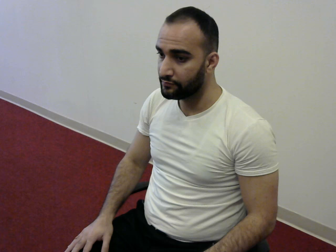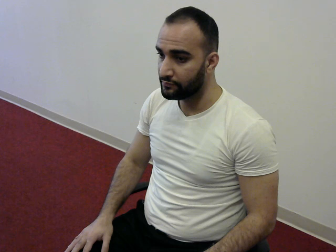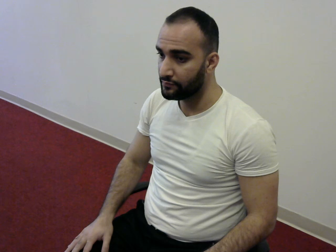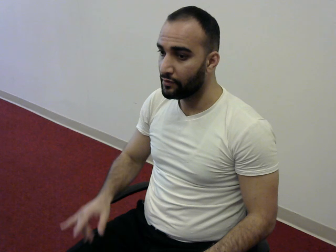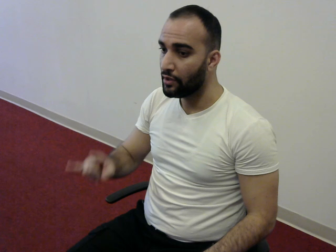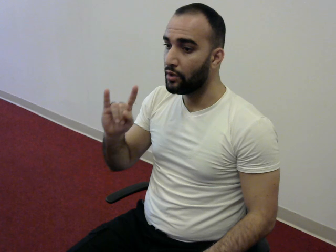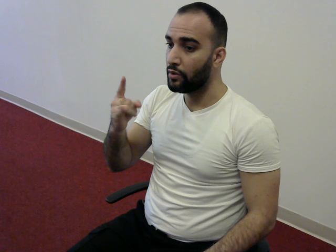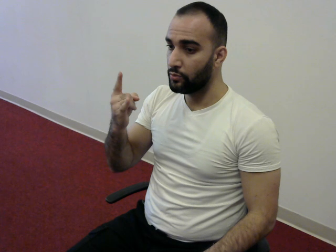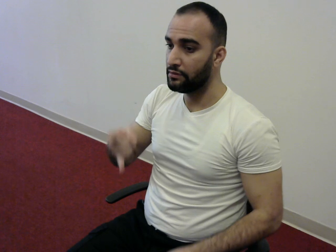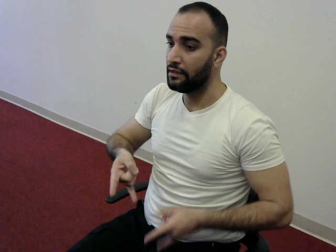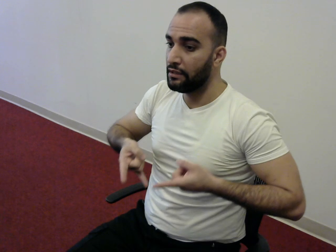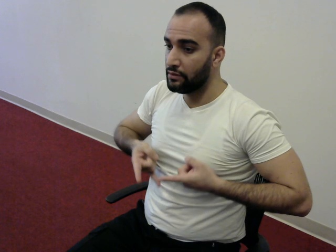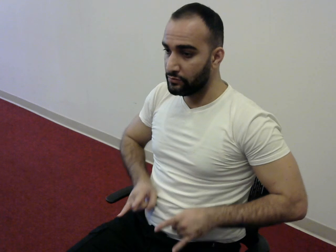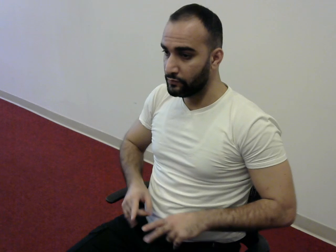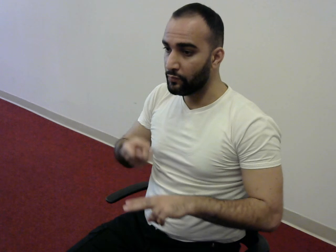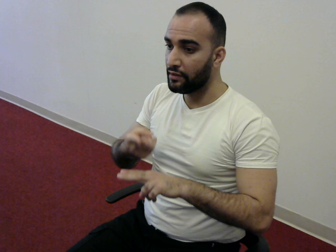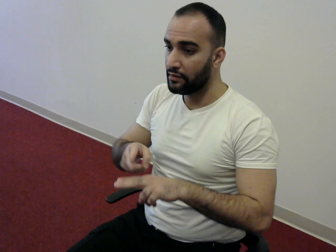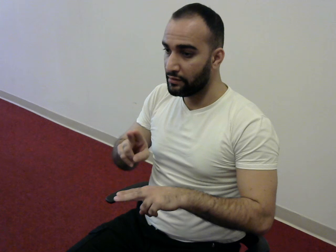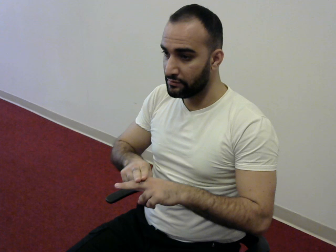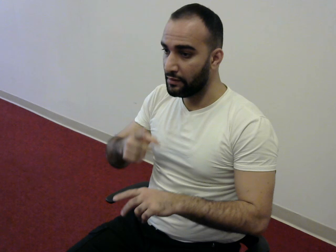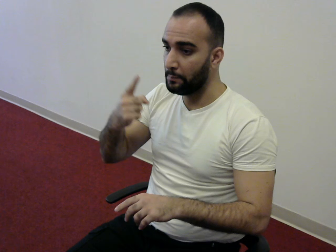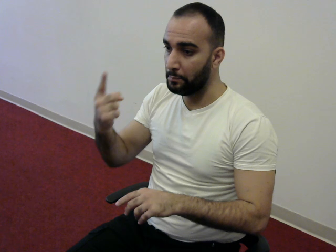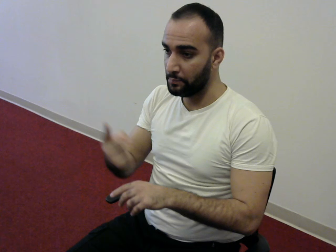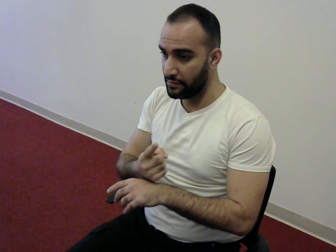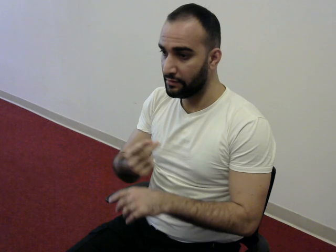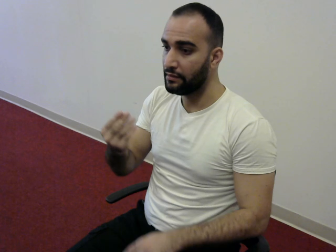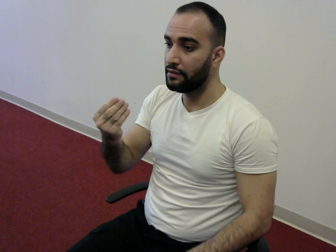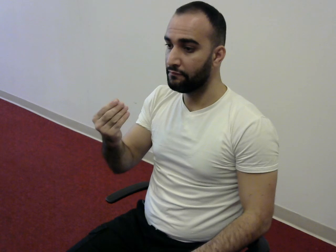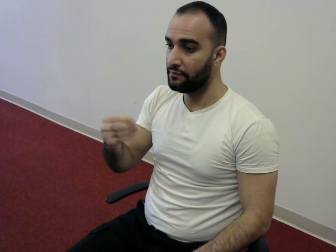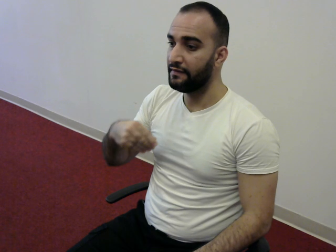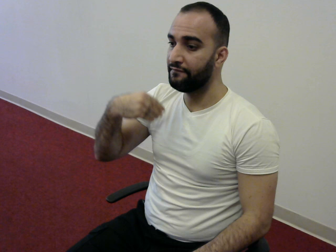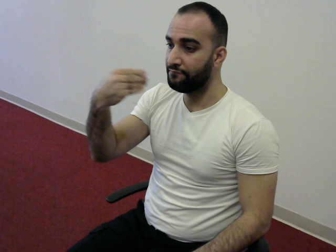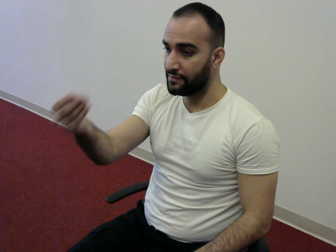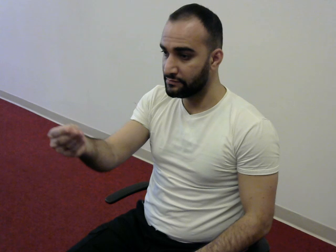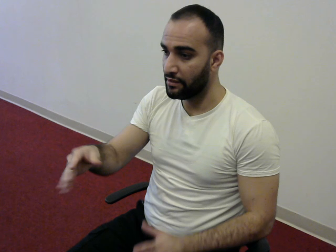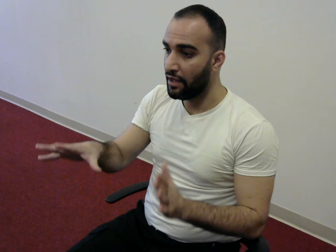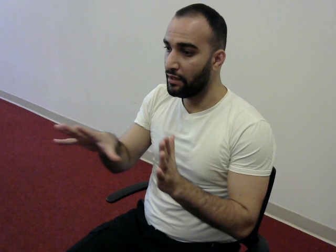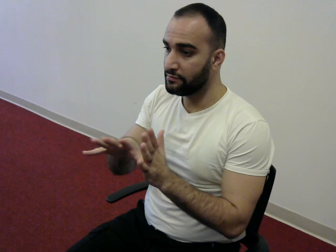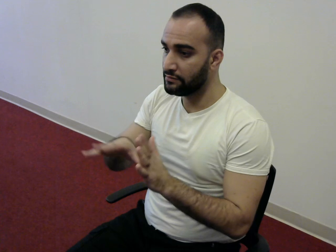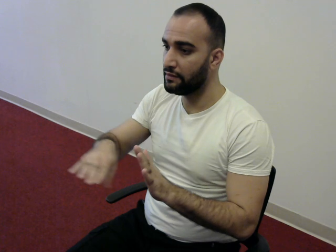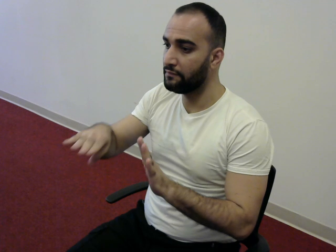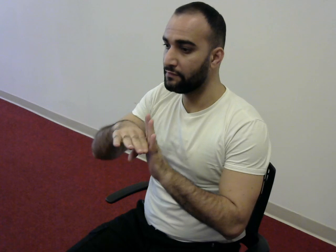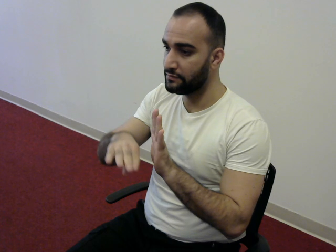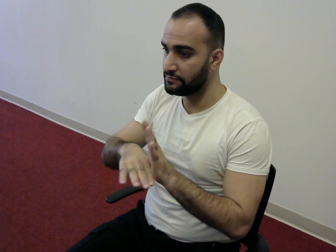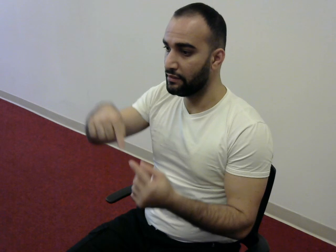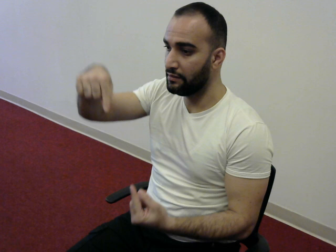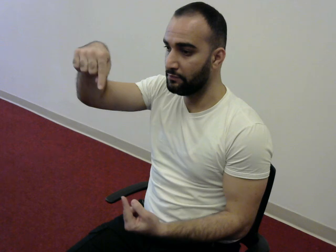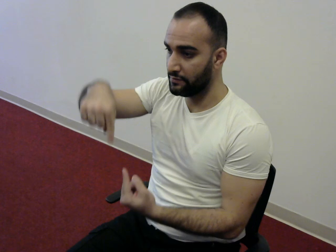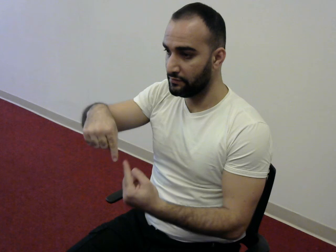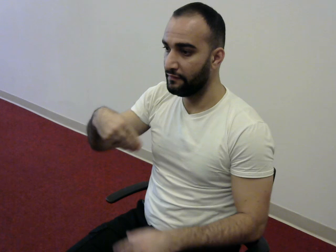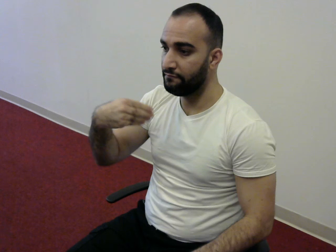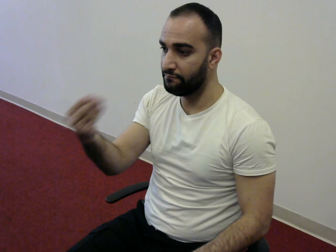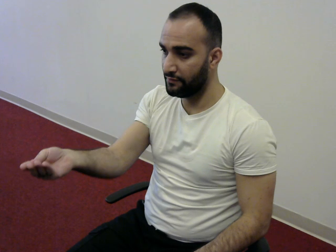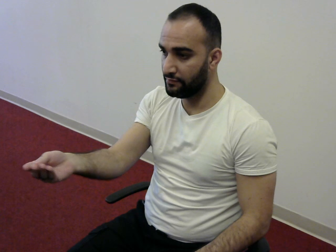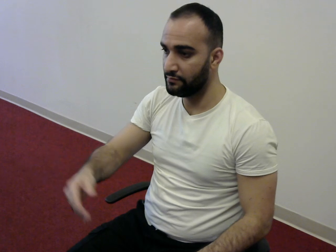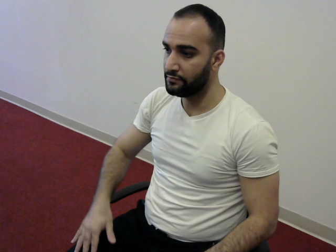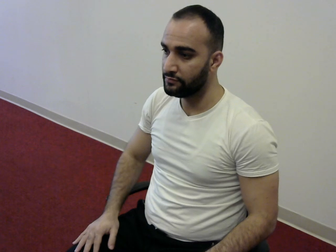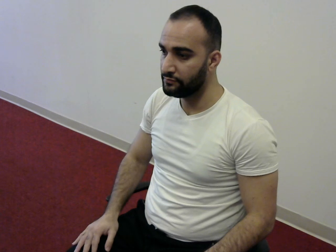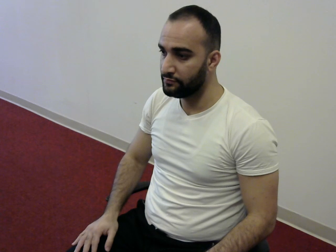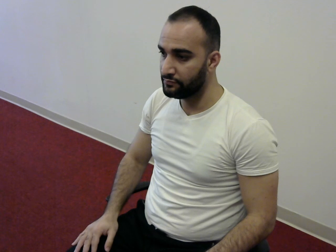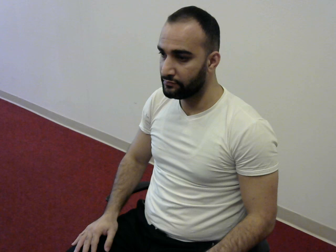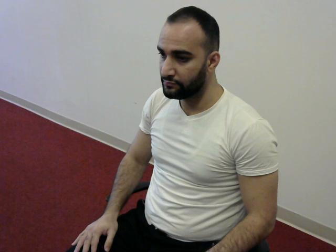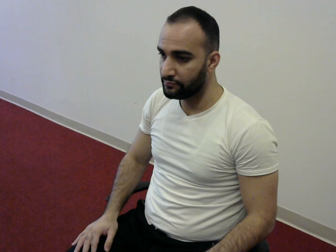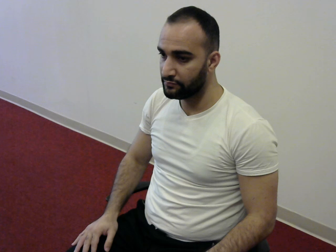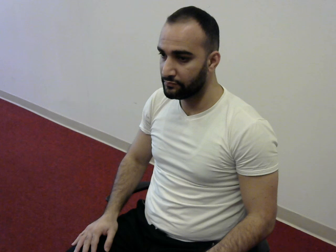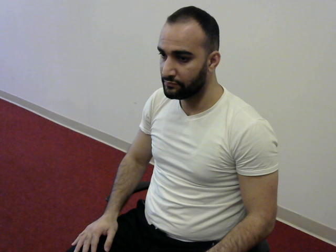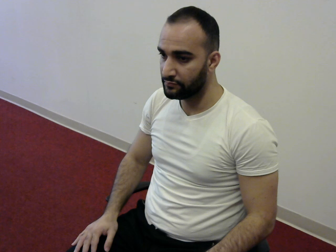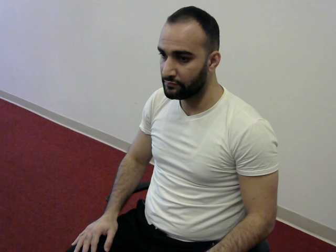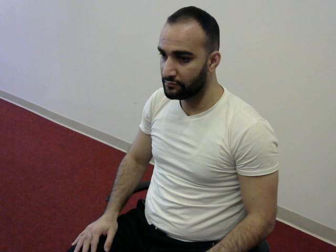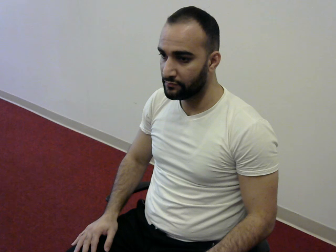Uşağın doğulmasına görə birdəfəlik məbləğin verilməsi elektron qaydaya uyğun verilir